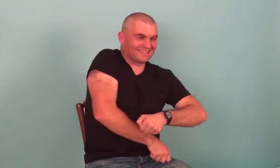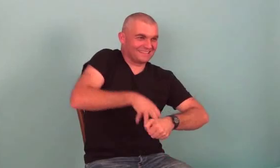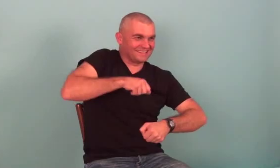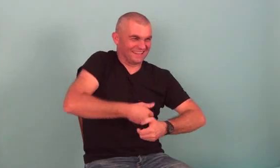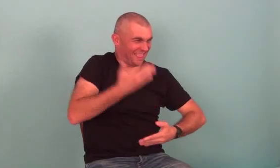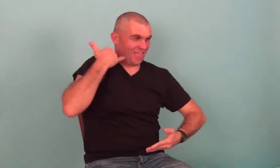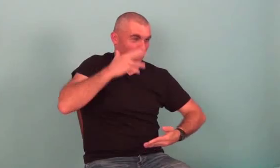Dawno używano takie fartuchy.